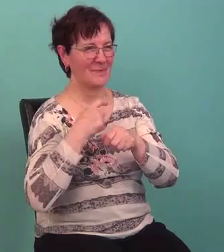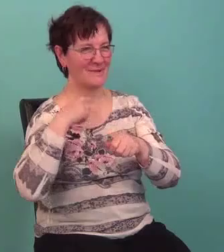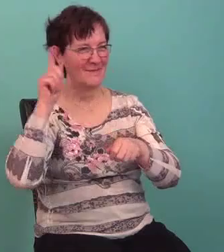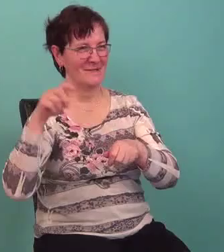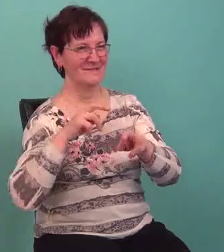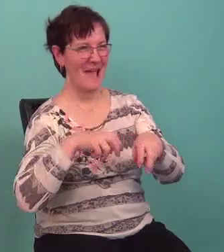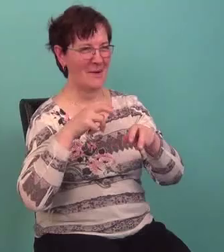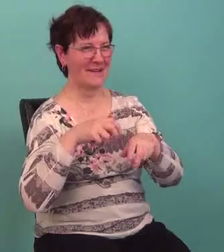Trudno.